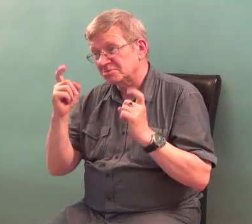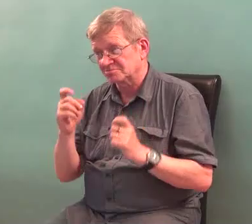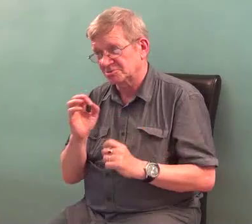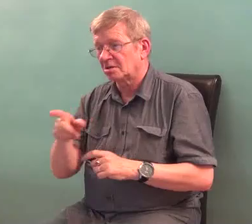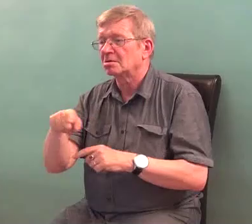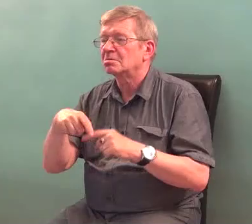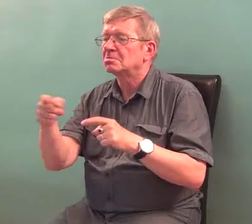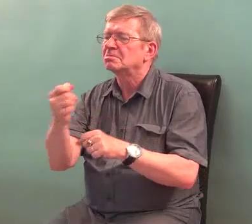Ty po pracy...